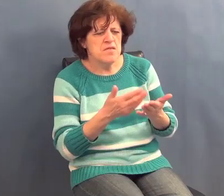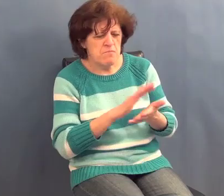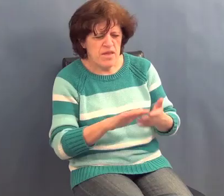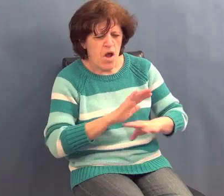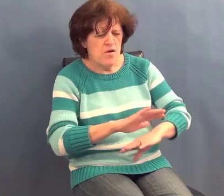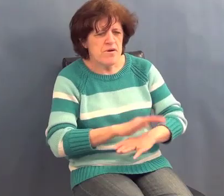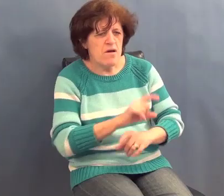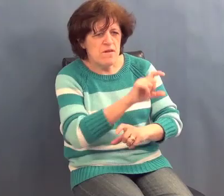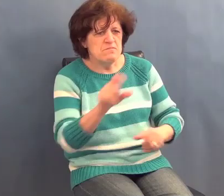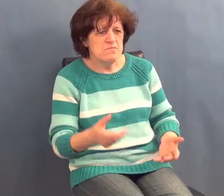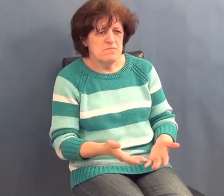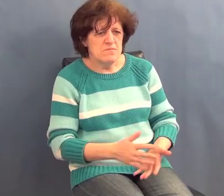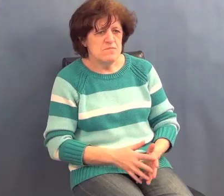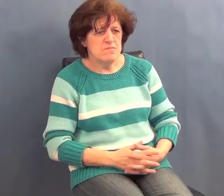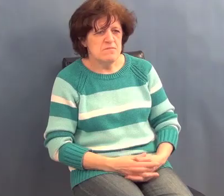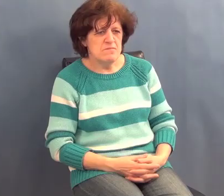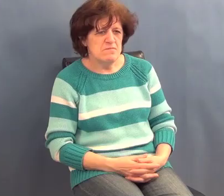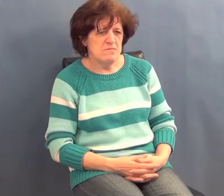Dlaczego zakład jest bez ochrony?